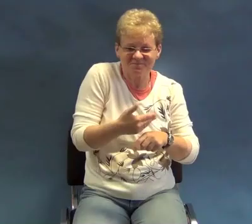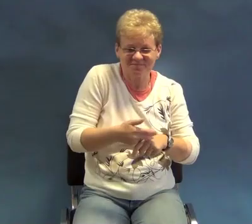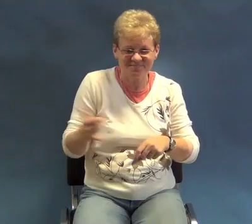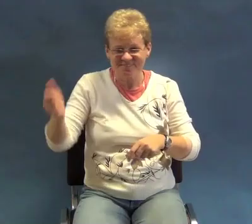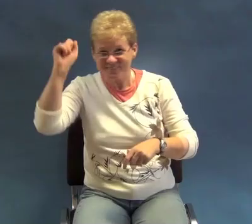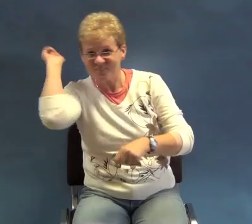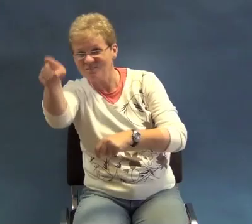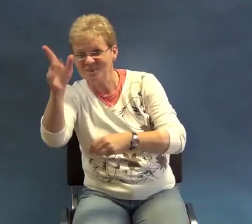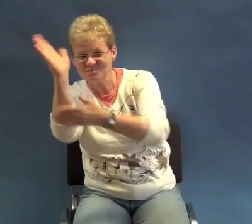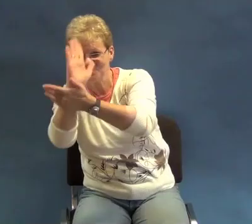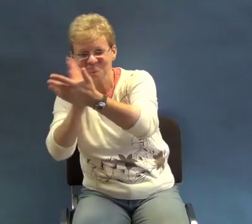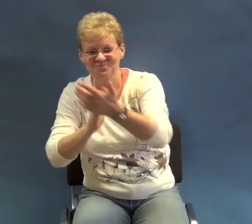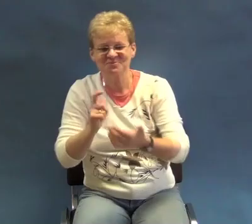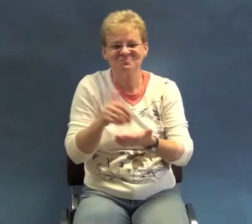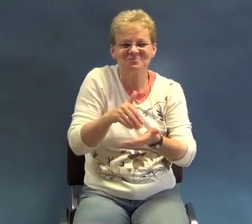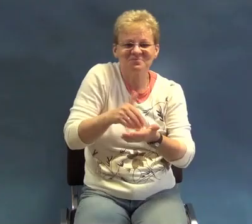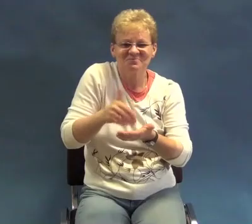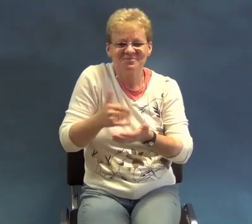A dlaczego ten drugi, to dziecko rzuciło kamieniem w okno?